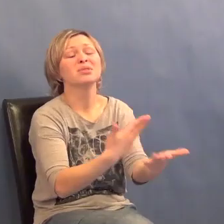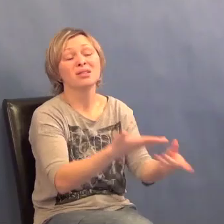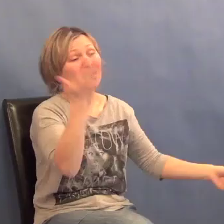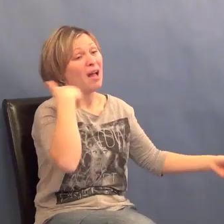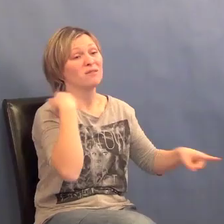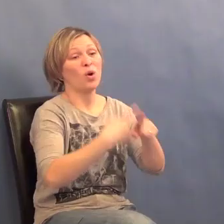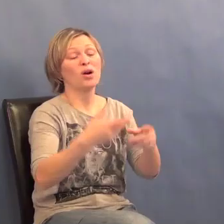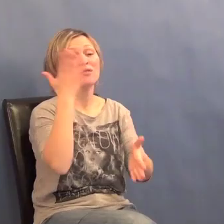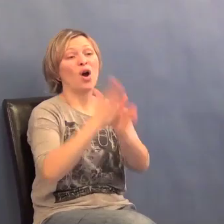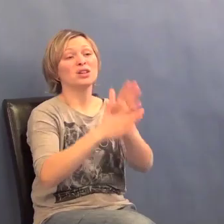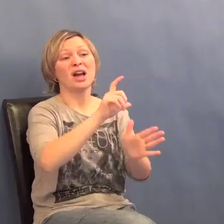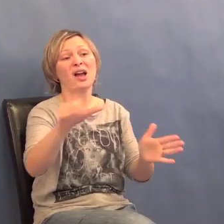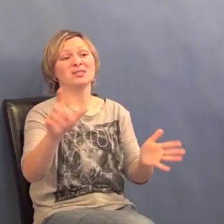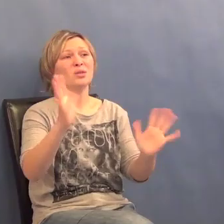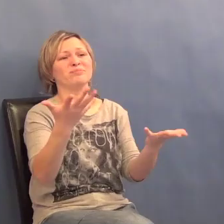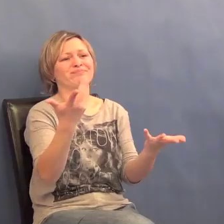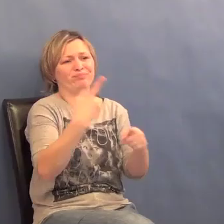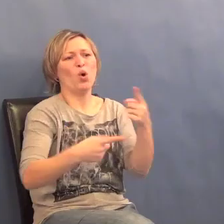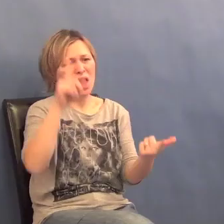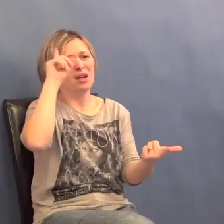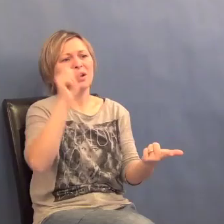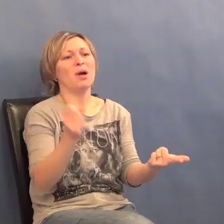Dawniej, za czasów wojny wujek był, powiedzmy, półanalfabetą